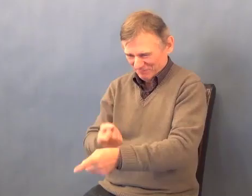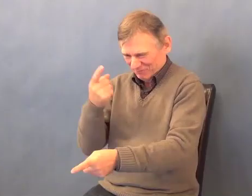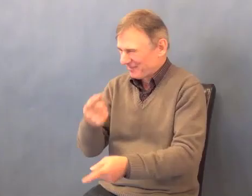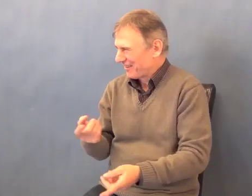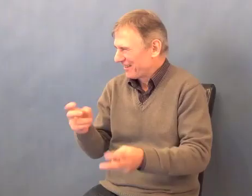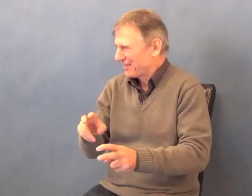Widzę same nowe znaki.